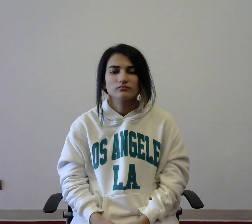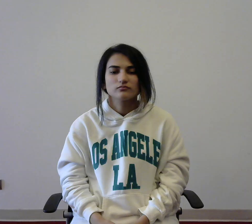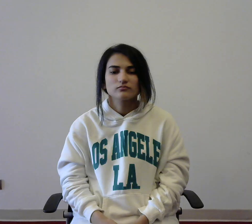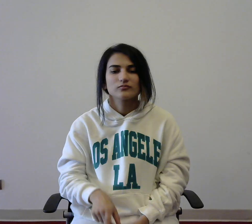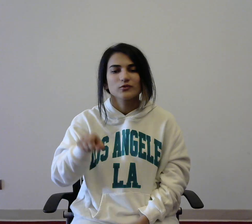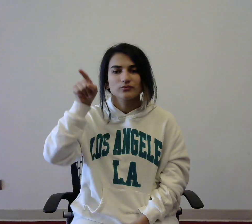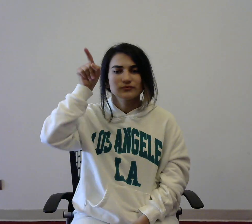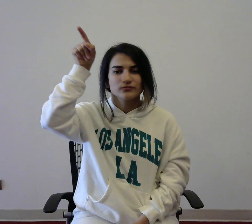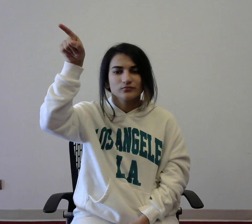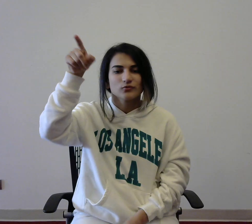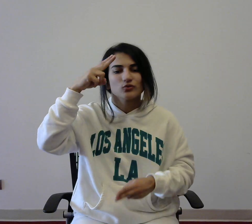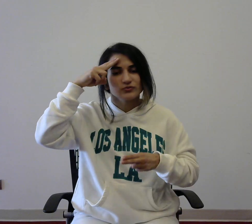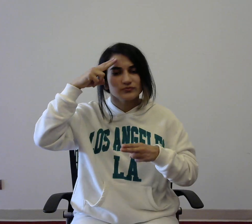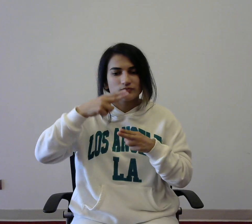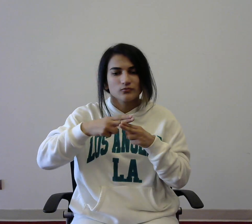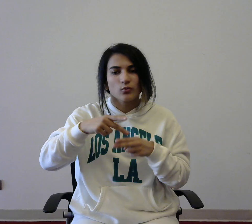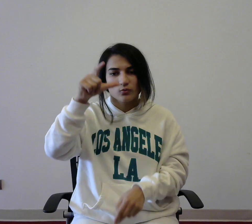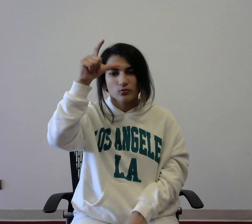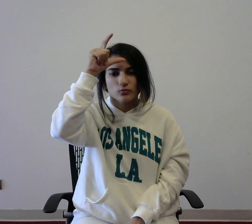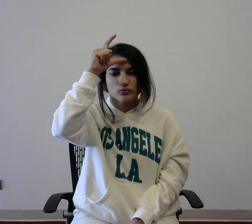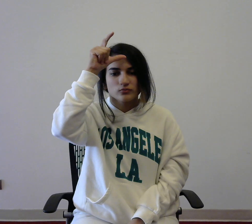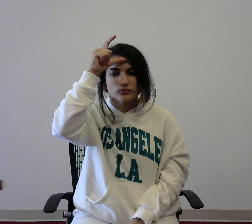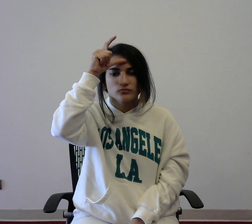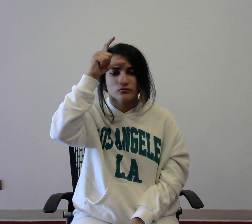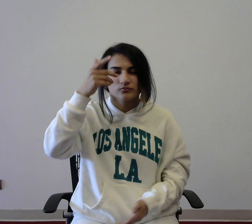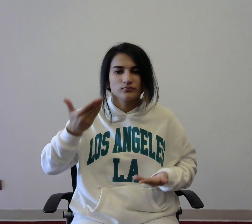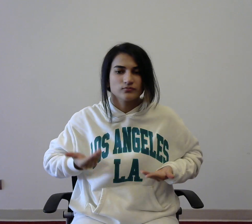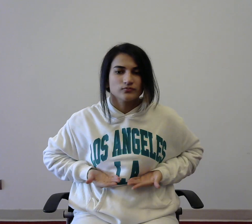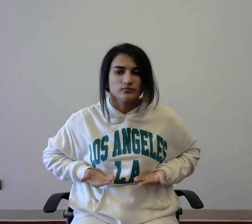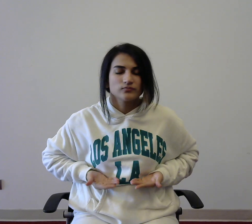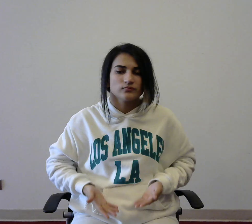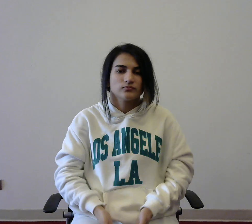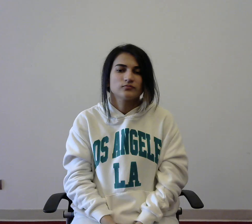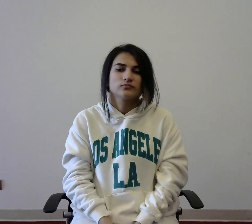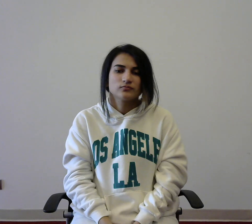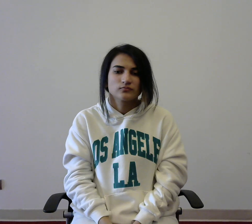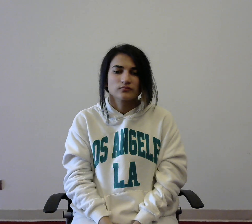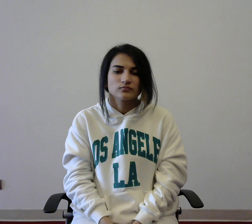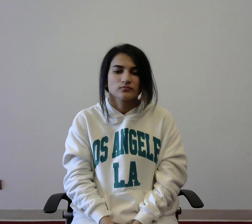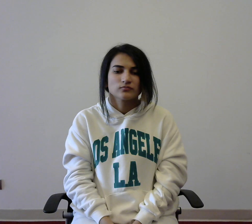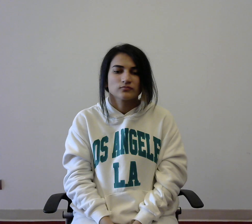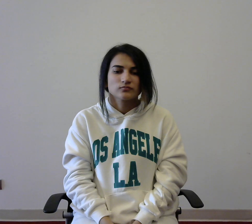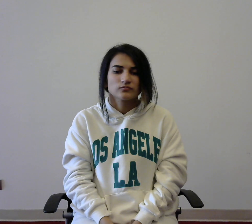Onun qardaşı Türkiyədə yaşayır